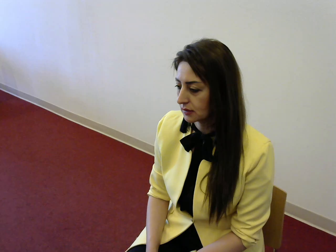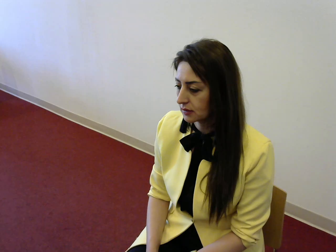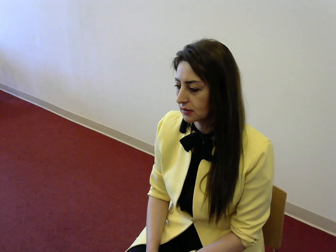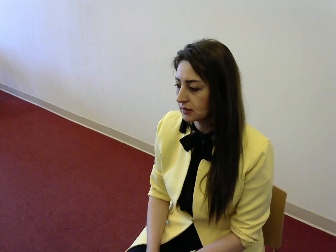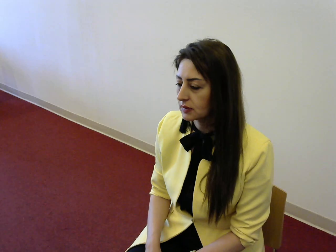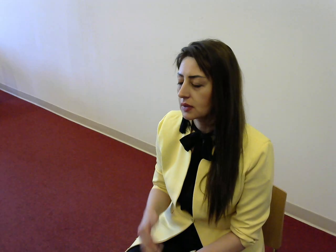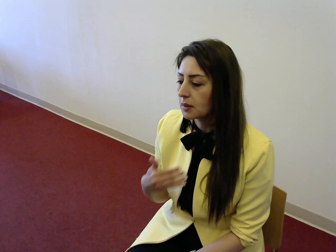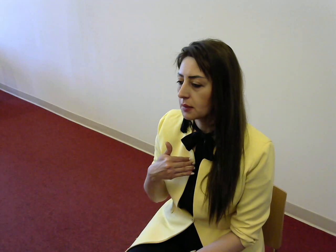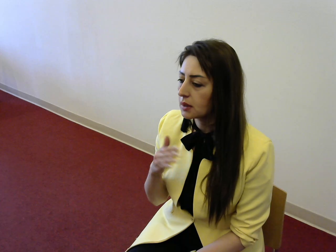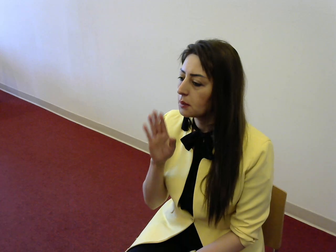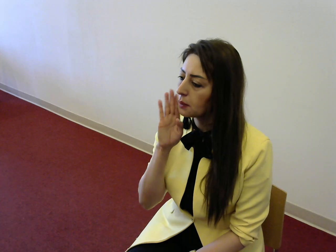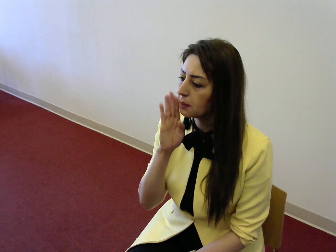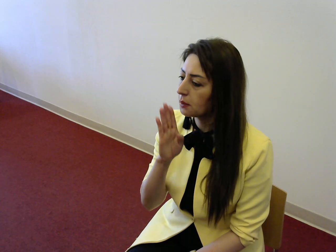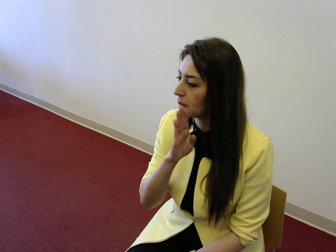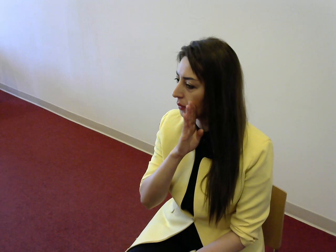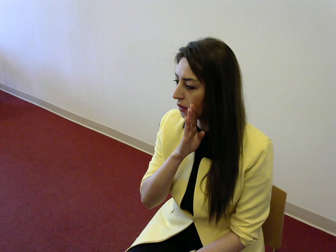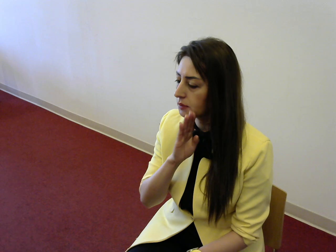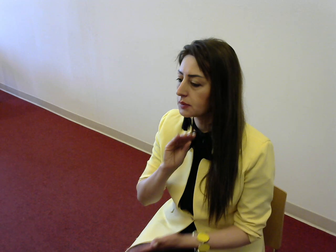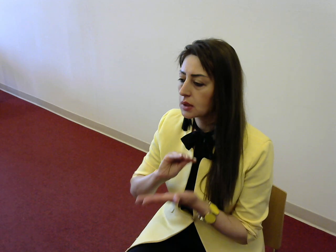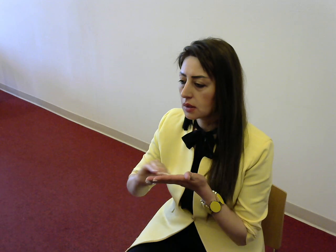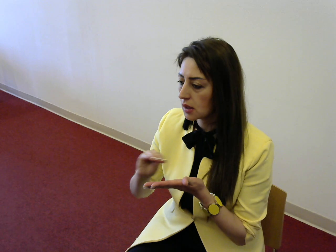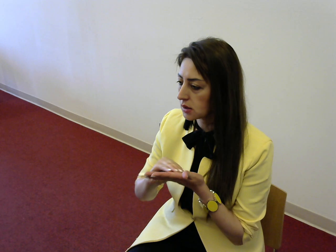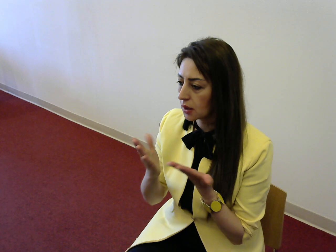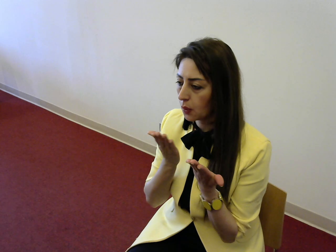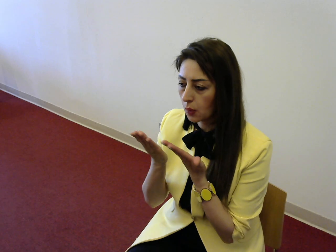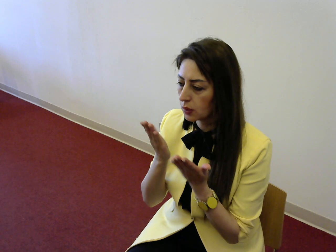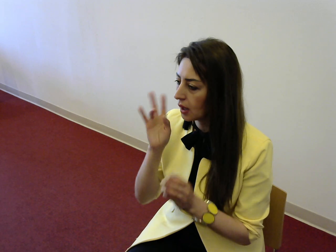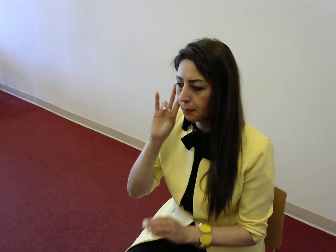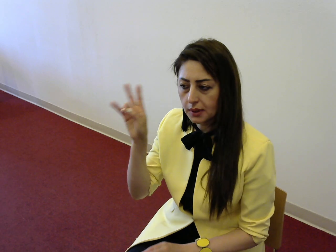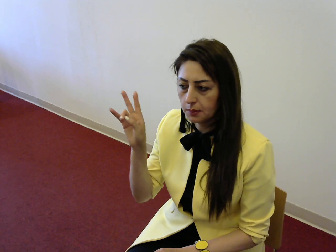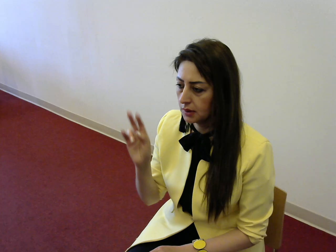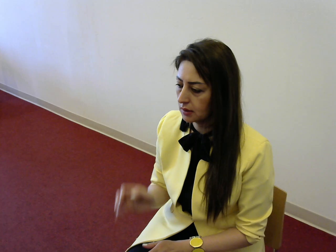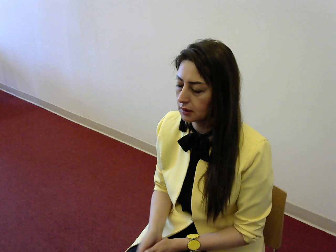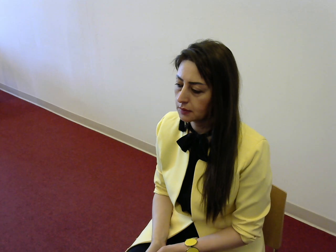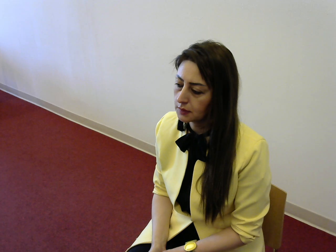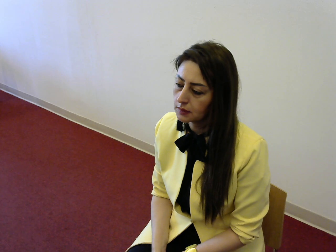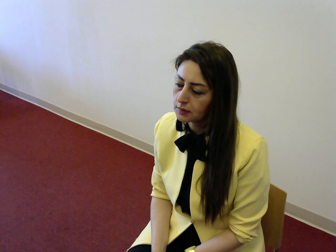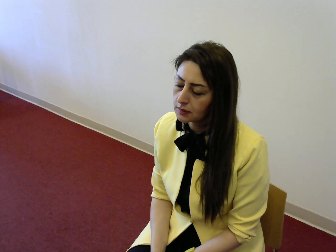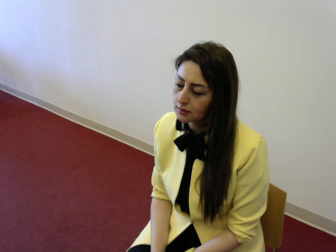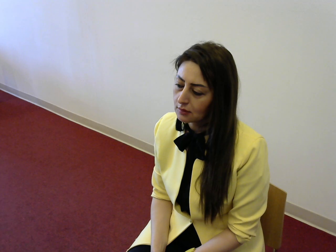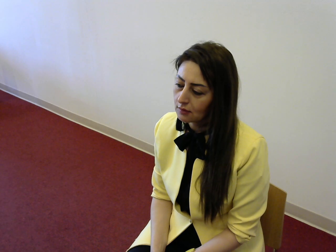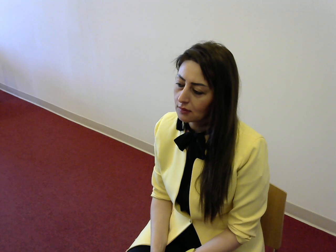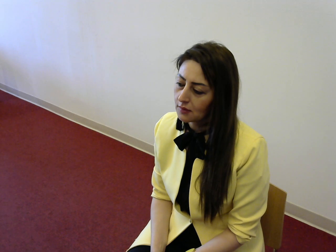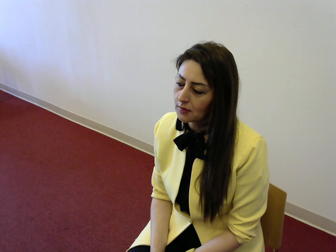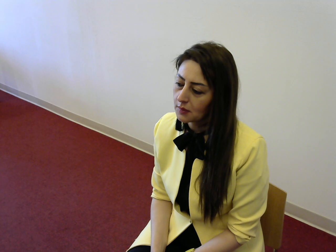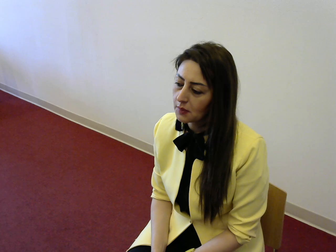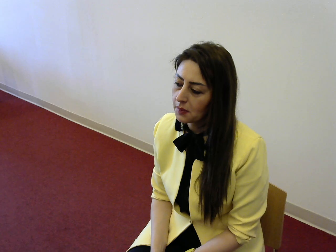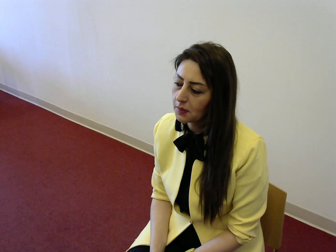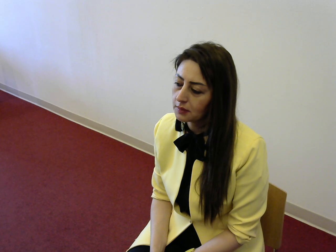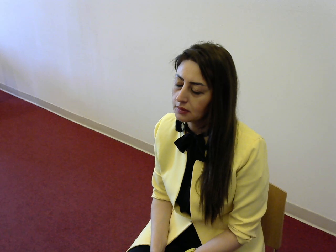Mənim anam yazıb-oxuya bilmir